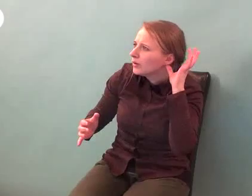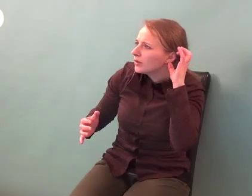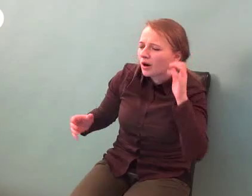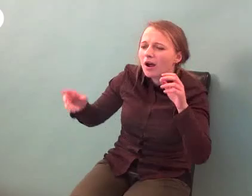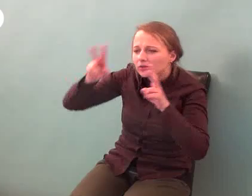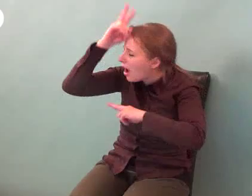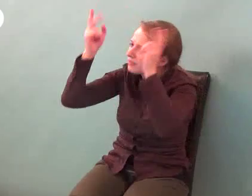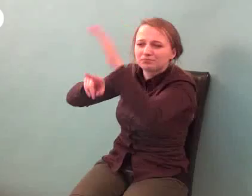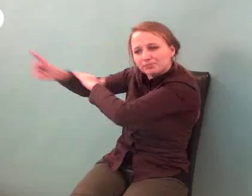Jeleń uciekł.